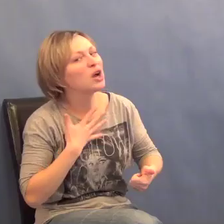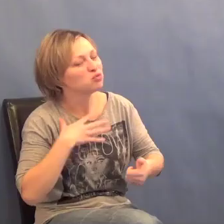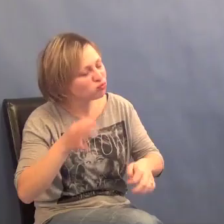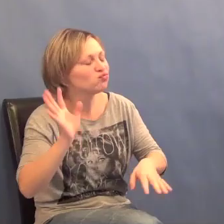Jest w porządku.